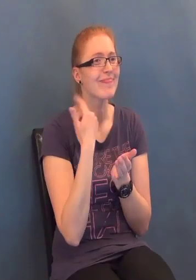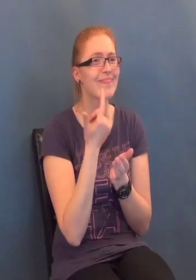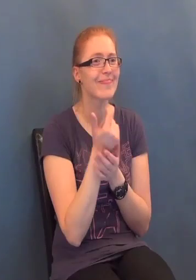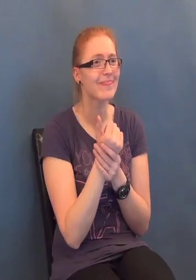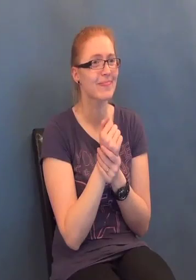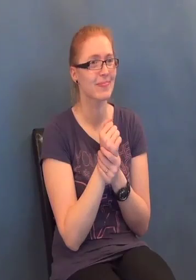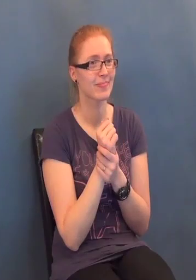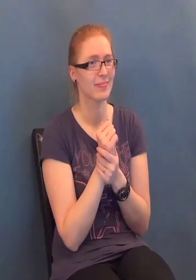Ja...